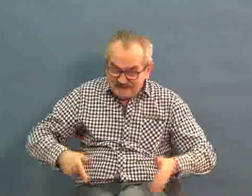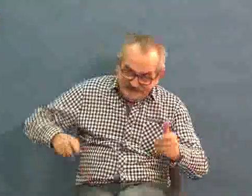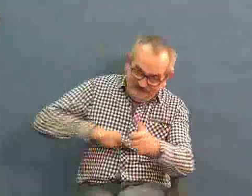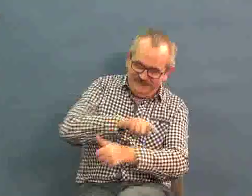Koniec.